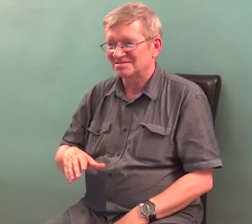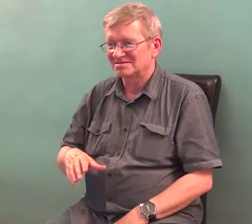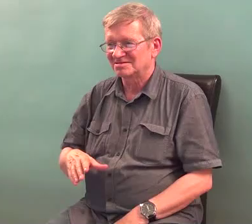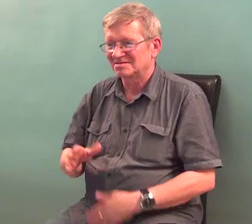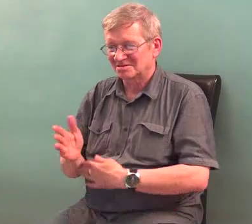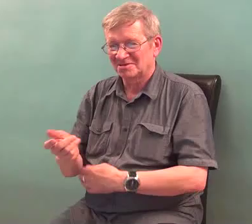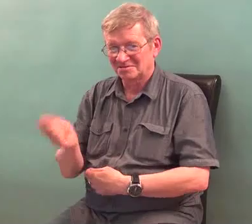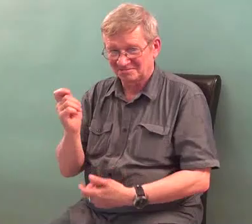Łowić ryby?